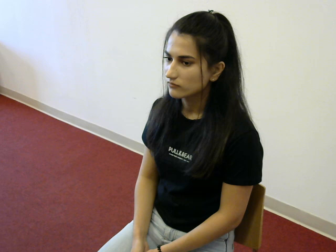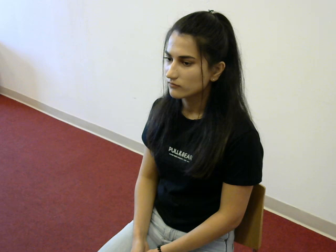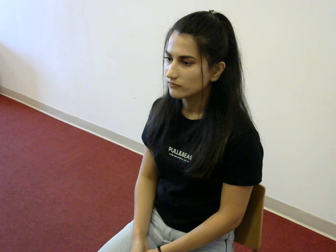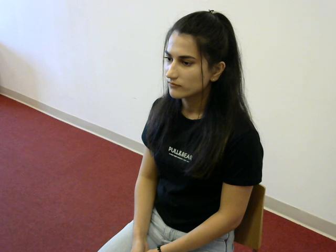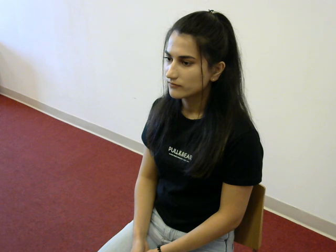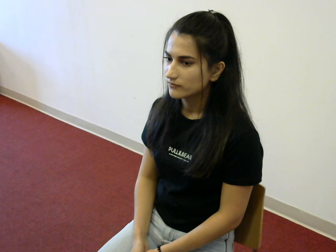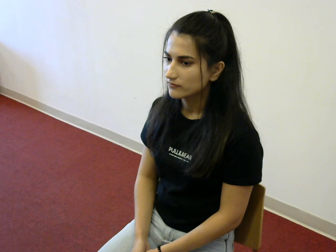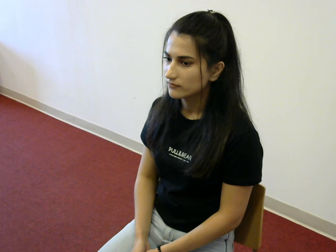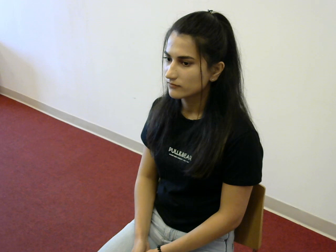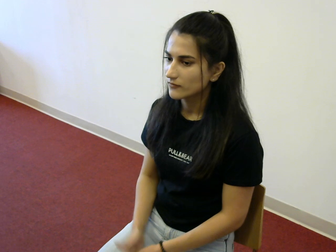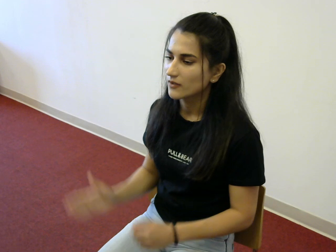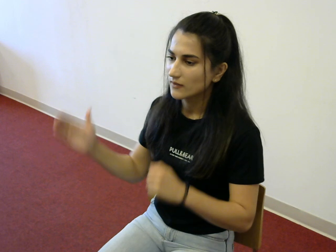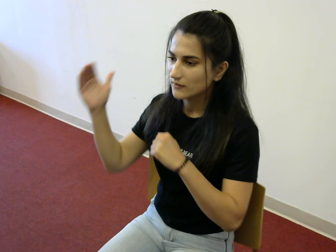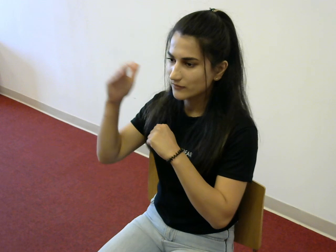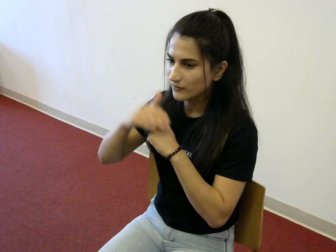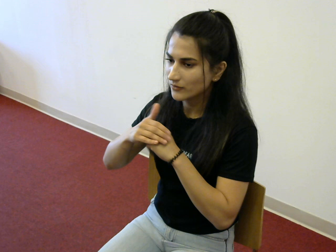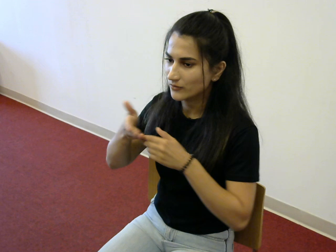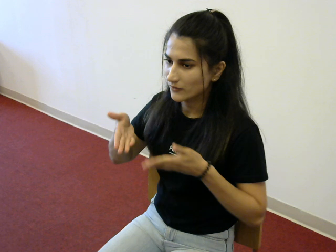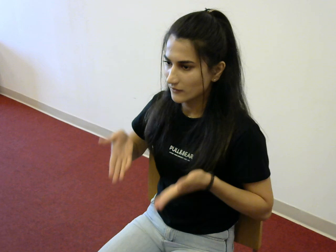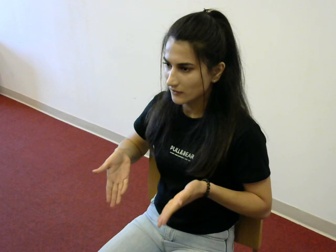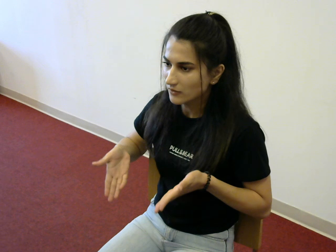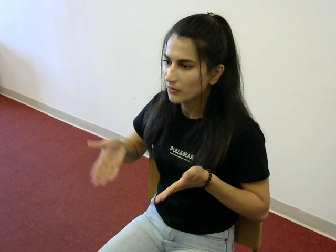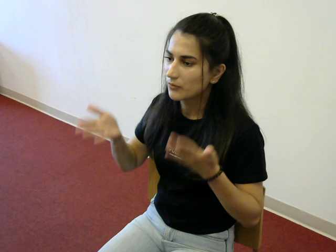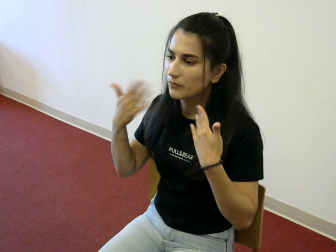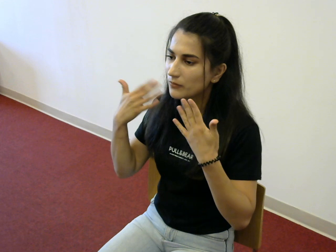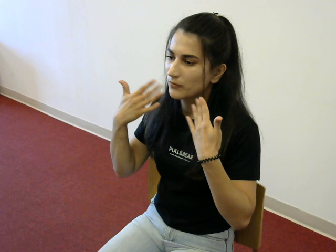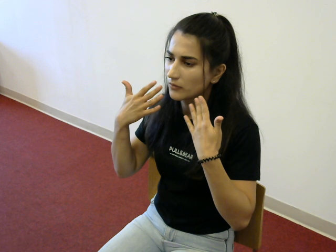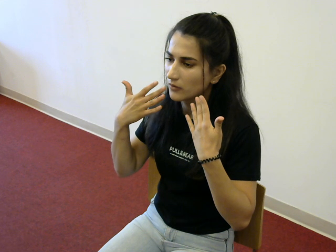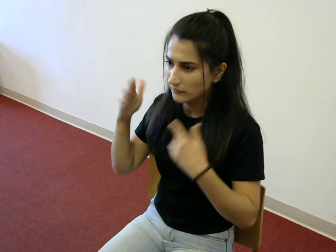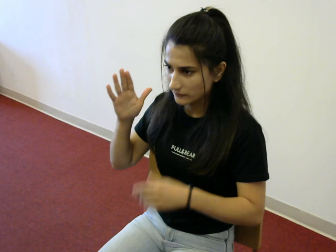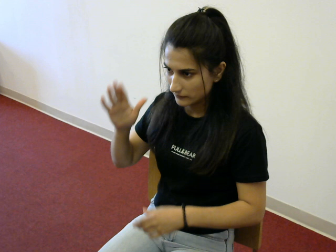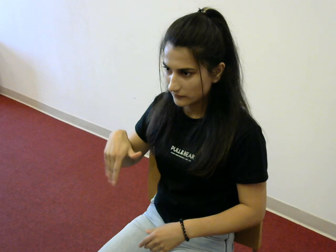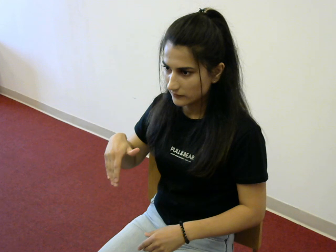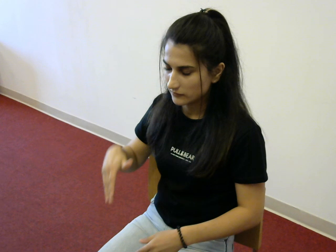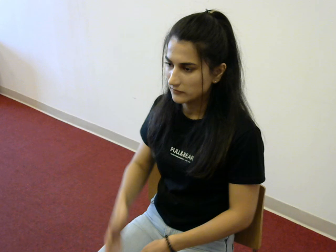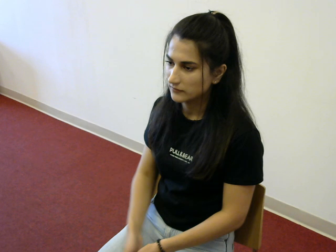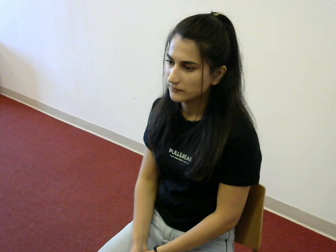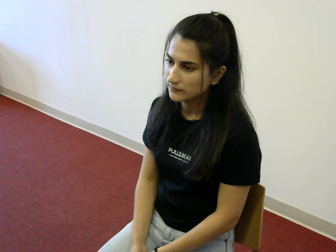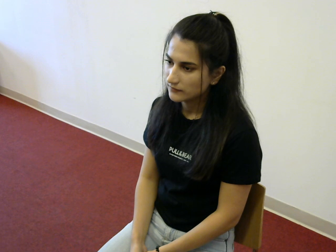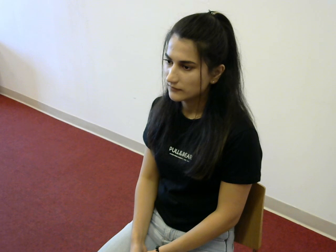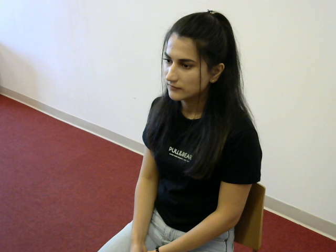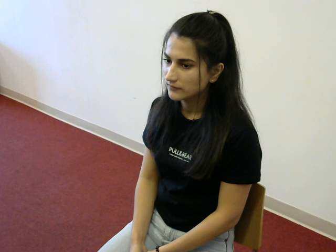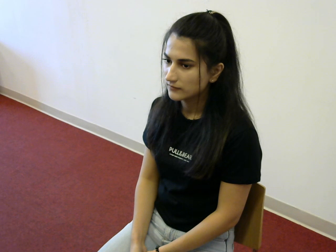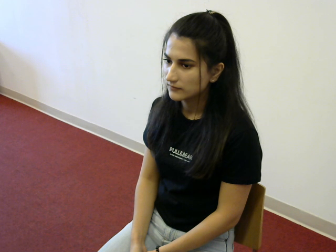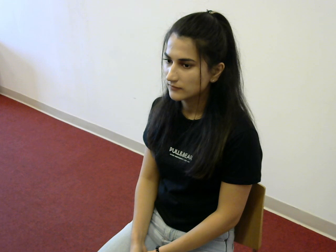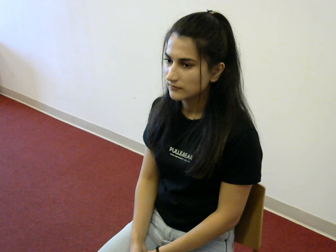Axşamlar bura sərin olur